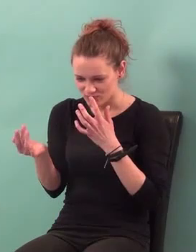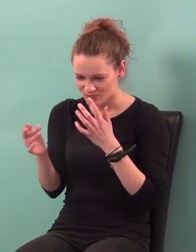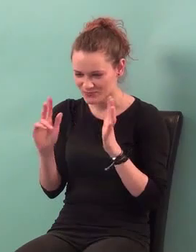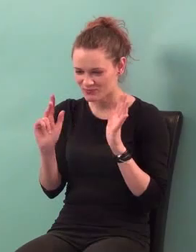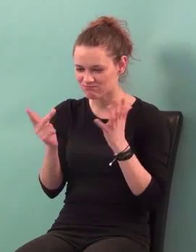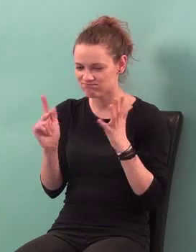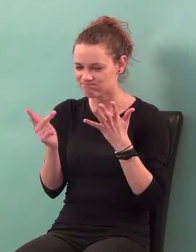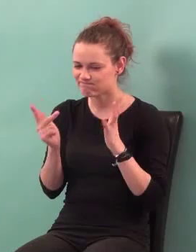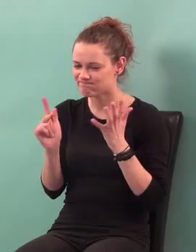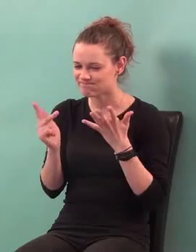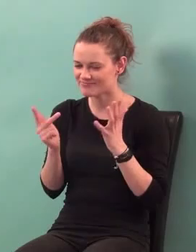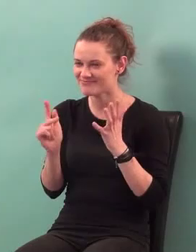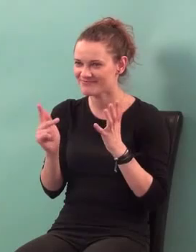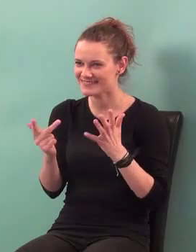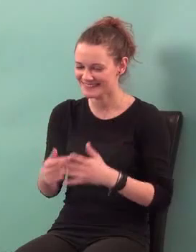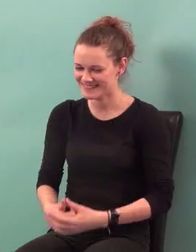Ósmy.